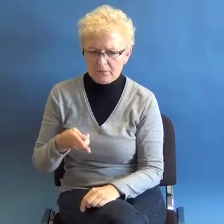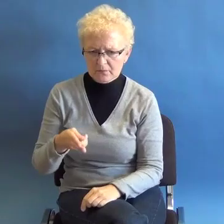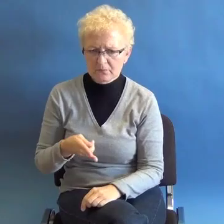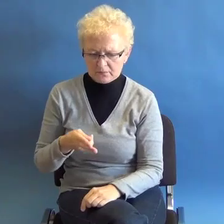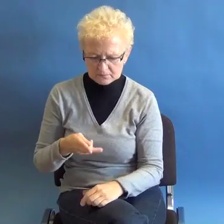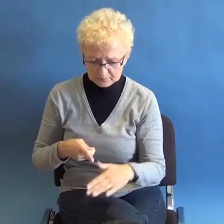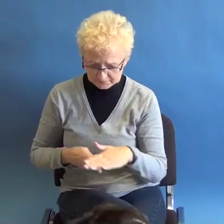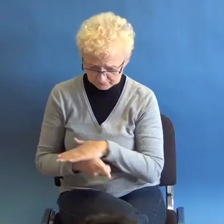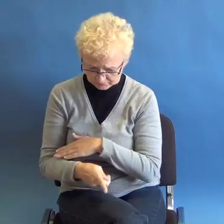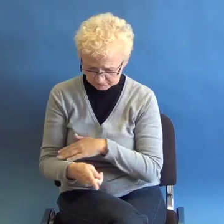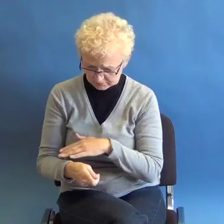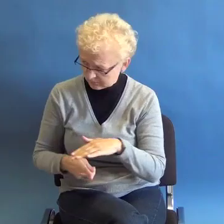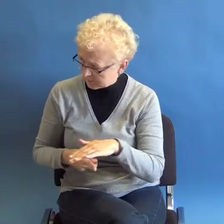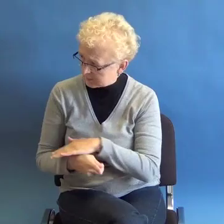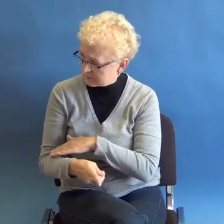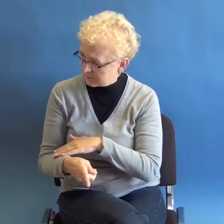Czy to jest metro?